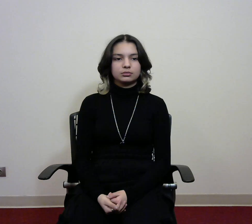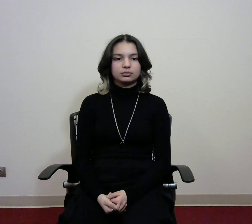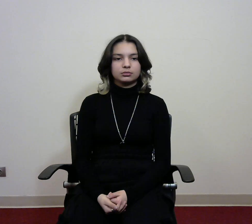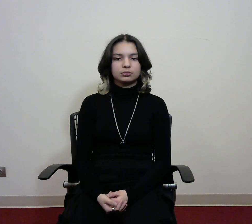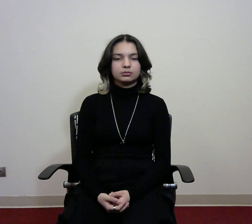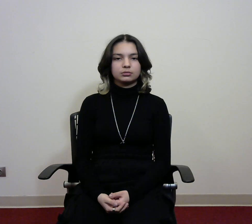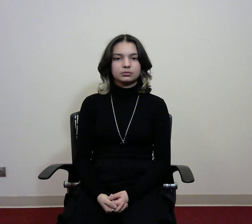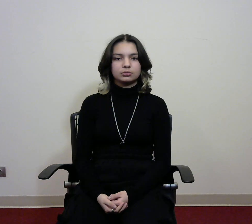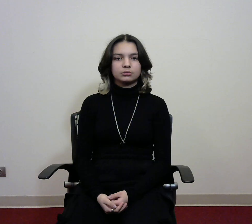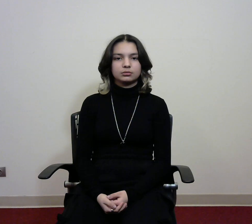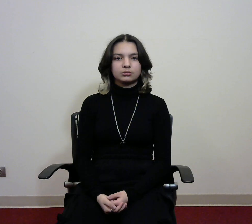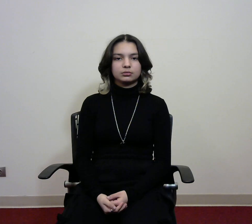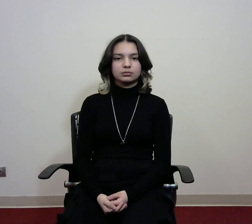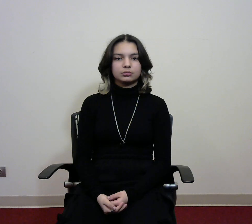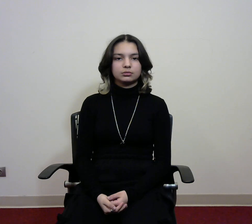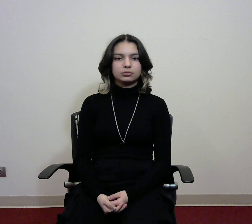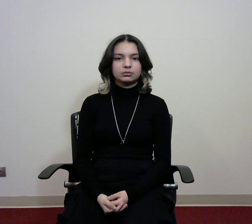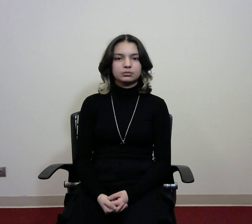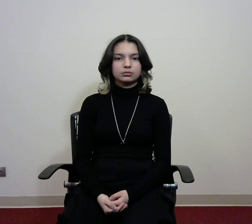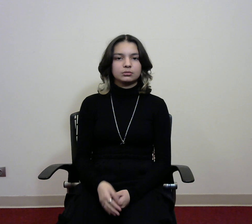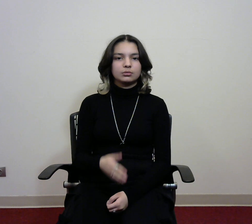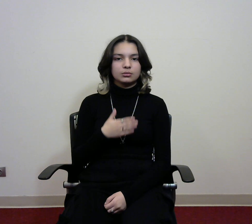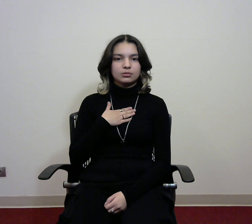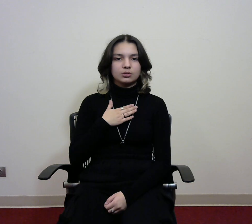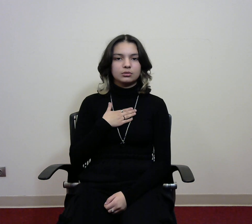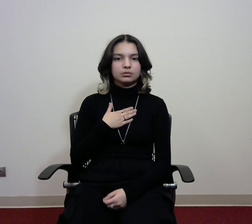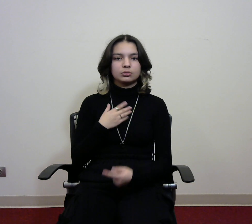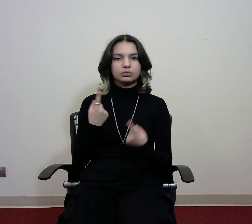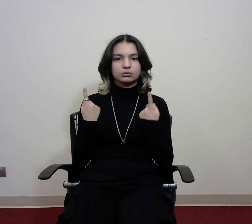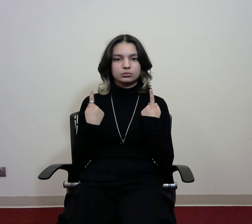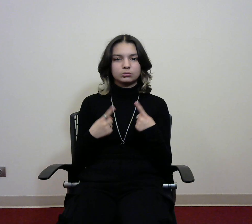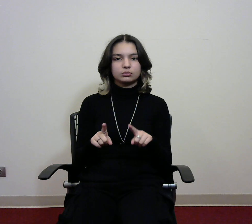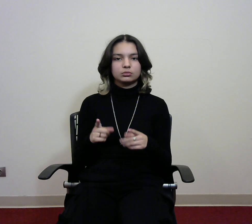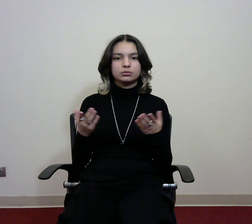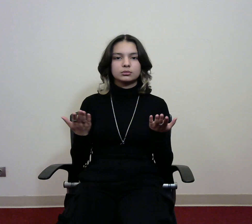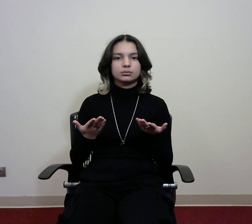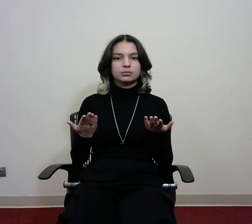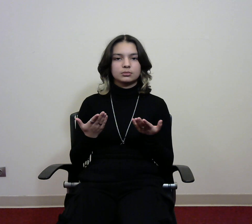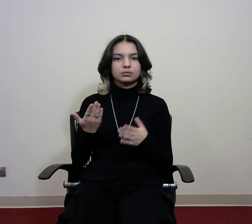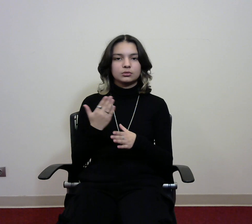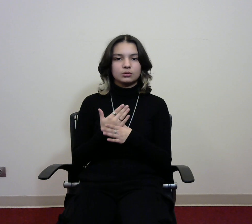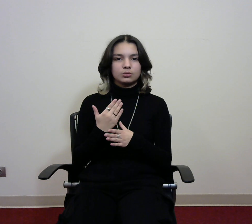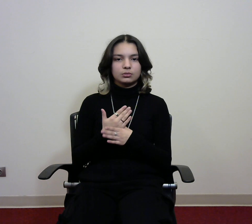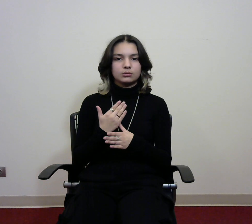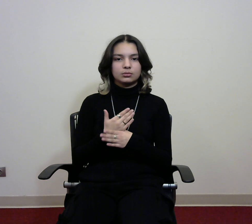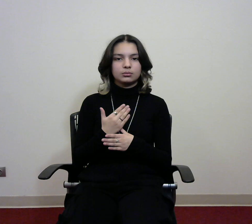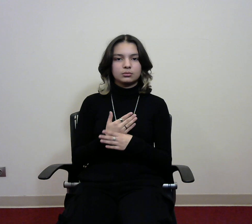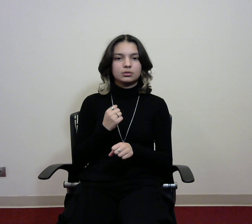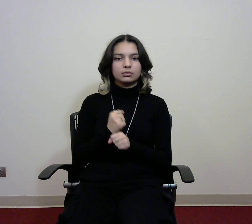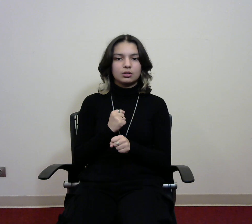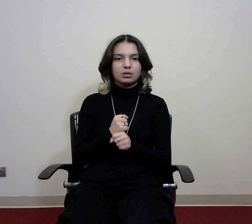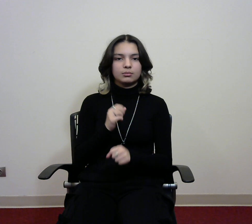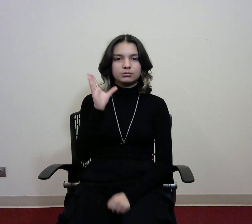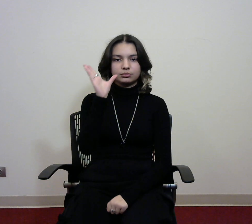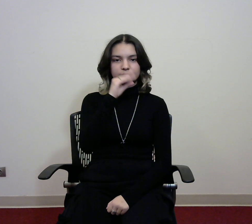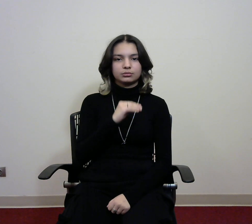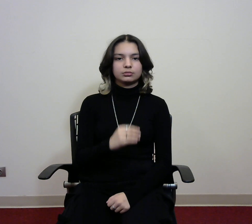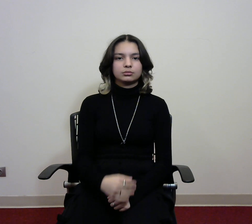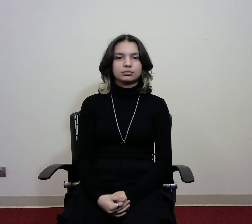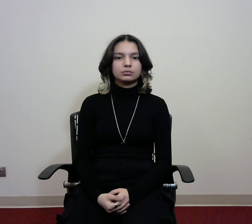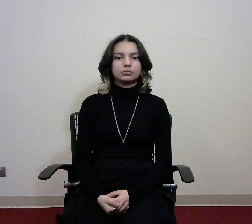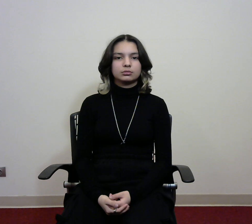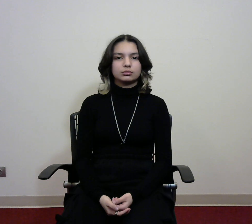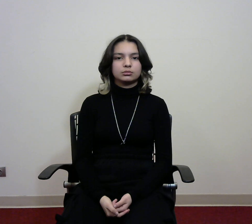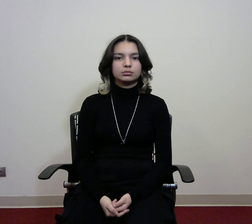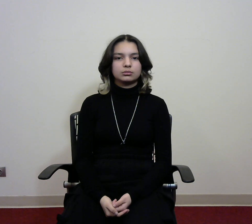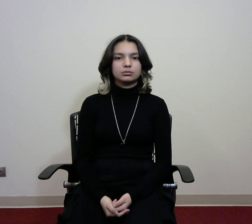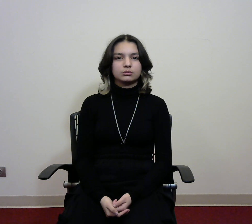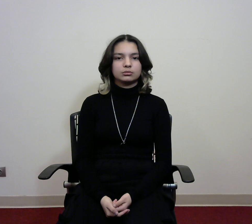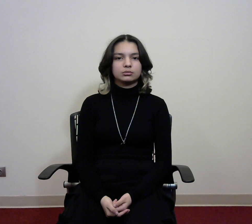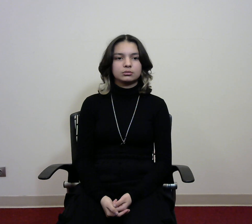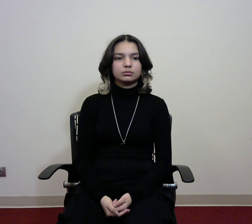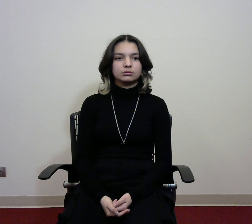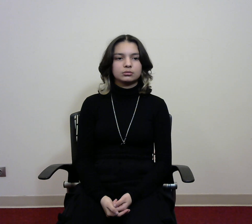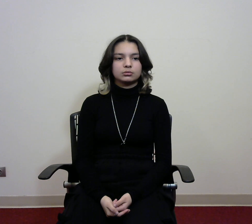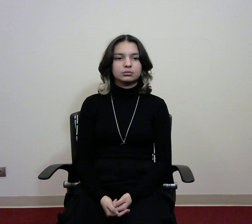Mənə başqa hansı köməkliyi edə bilərsiniz?